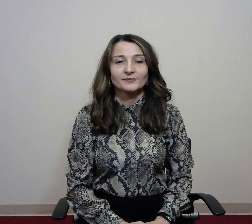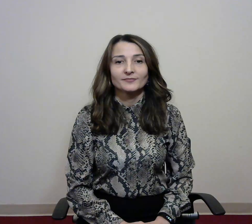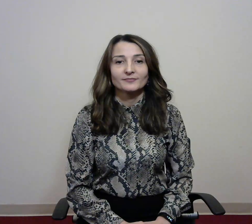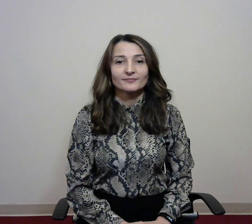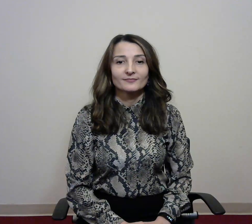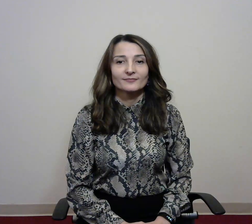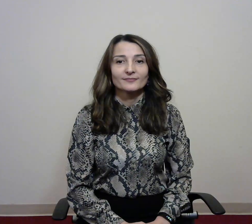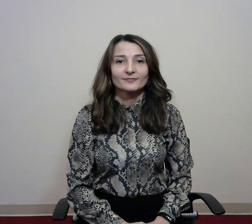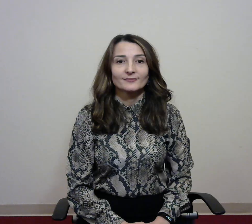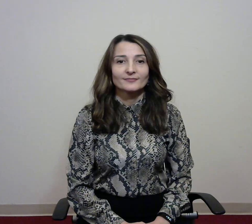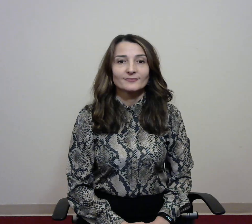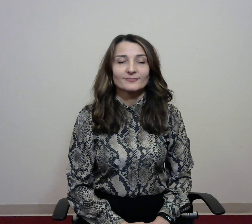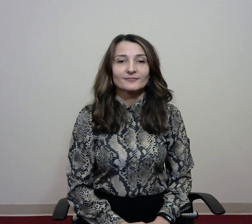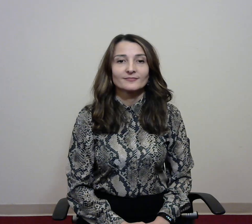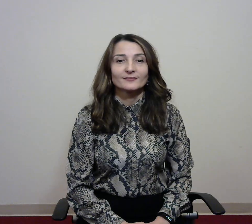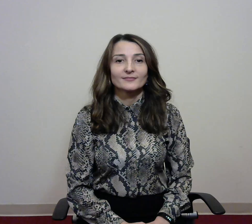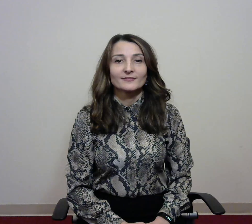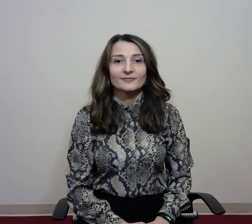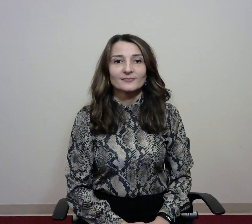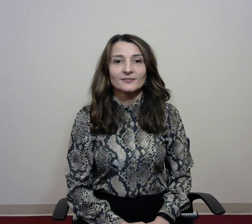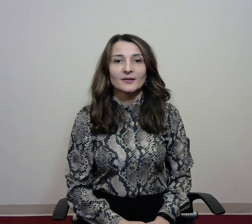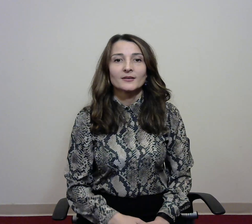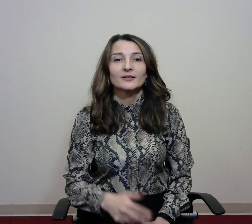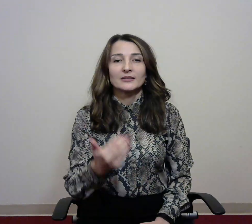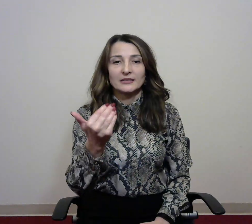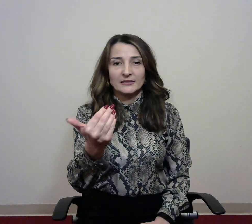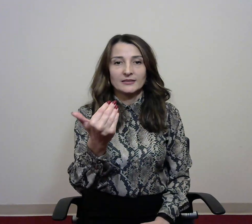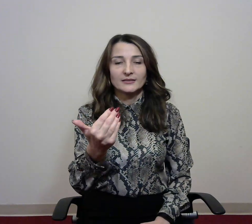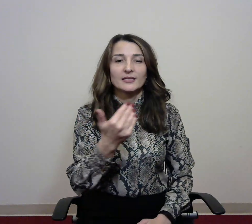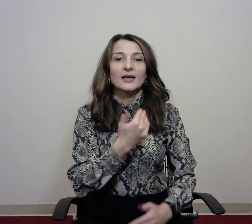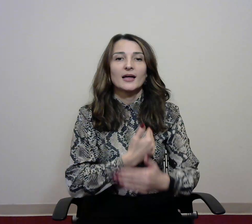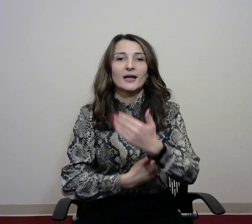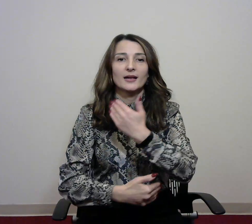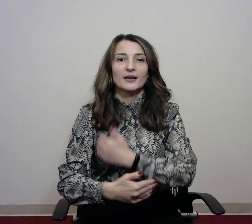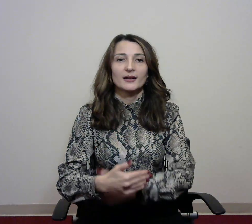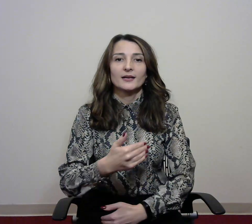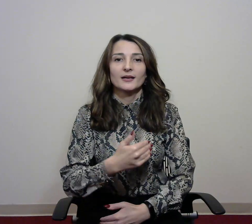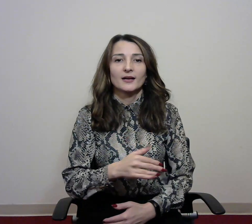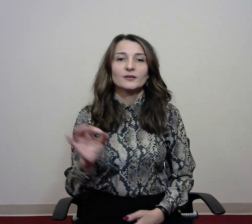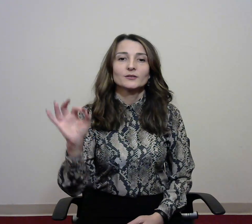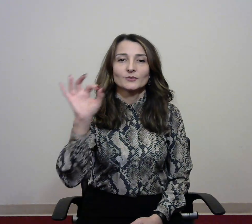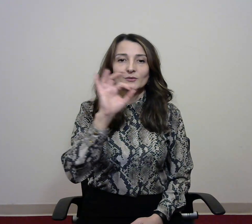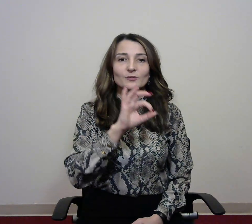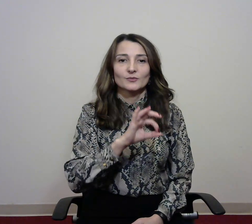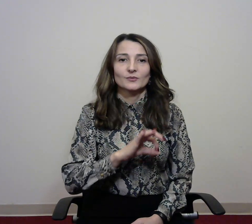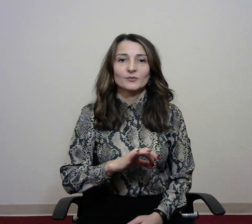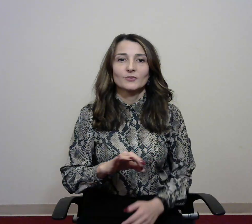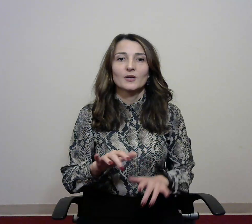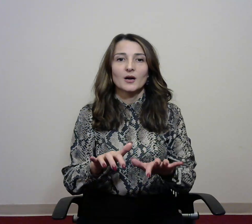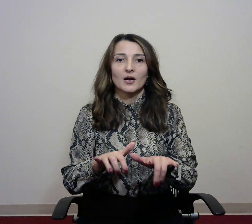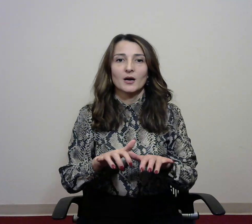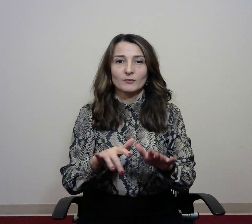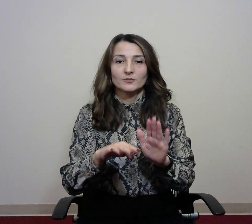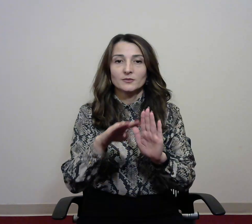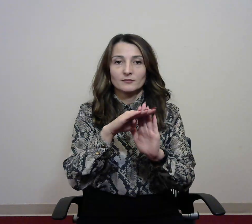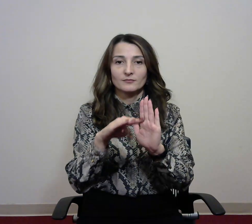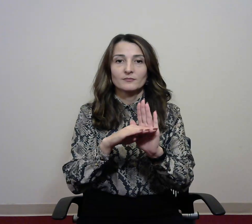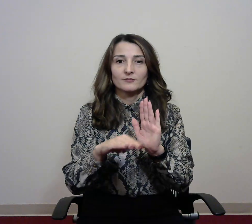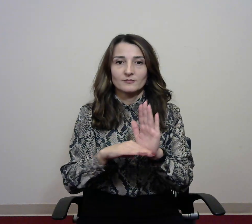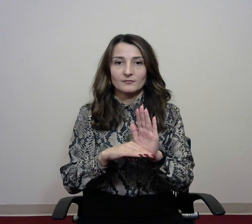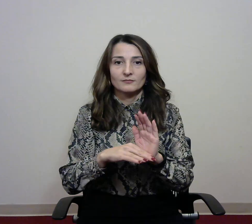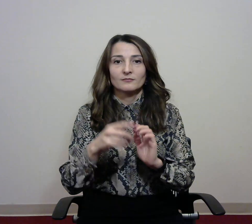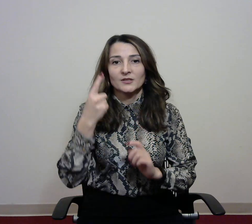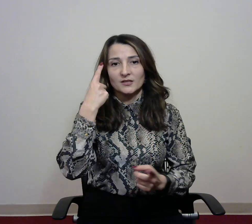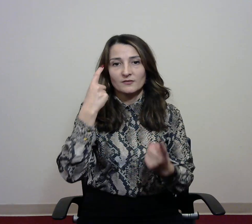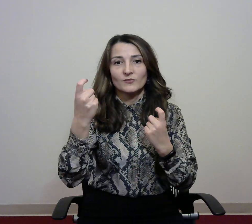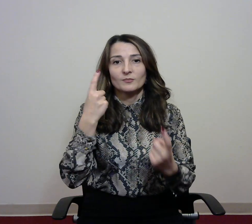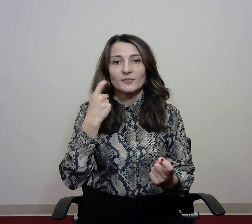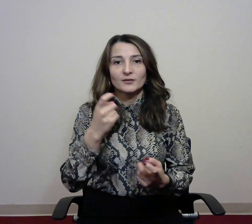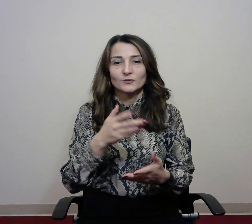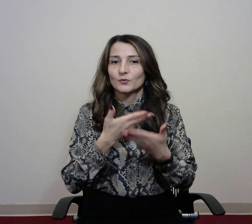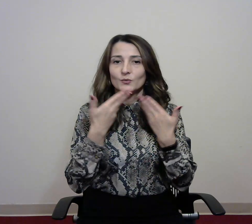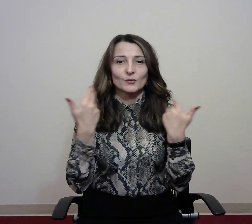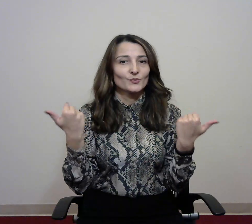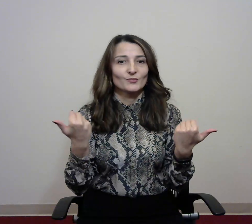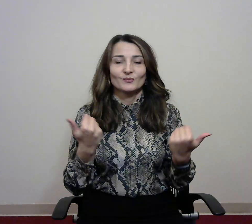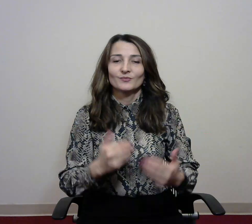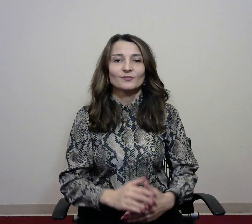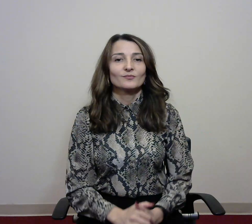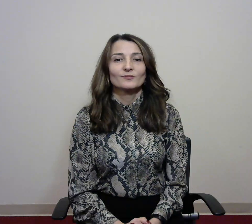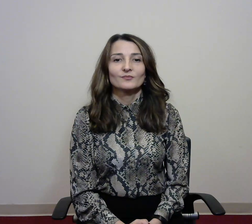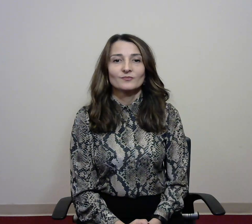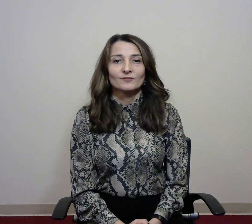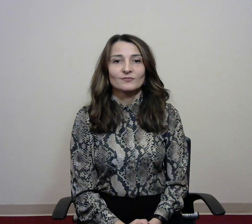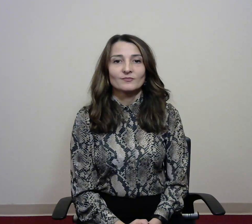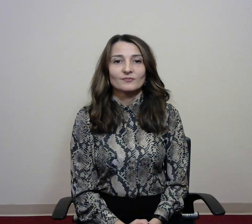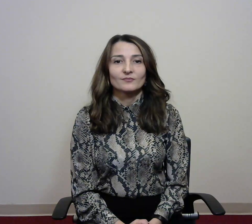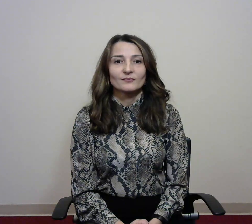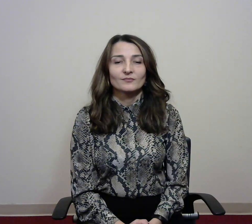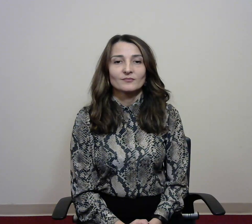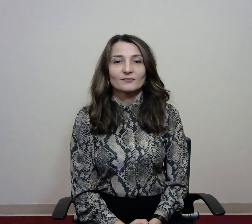Sizin əlilliyiniz haqqınızda sistemdə məlumat yoxdur